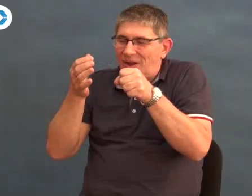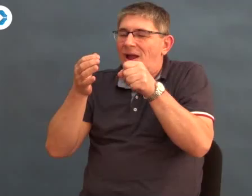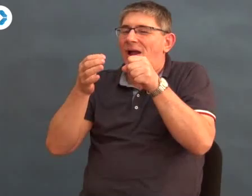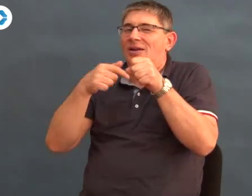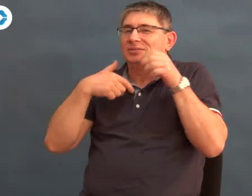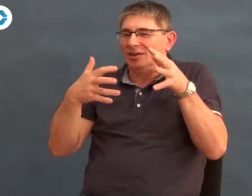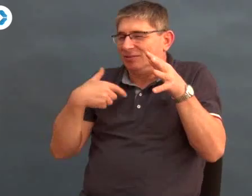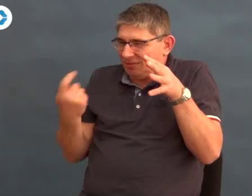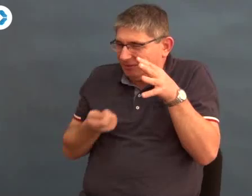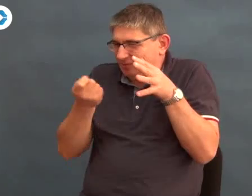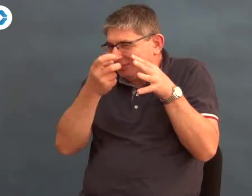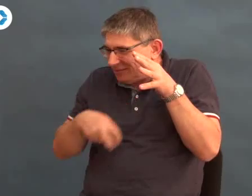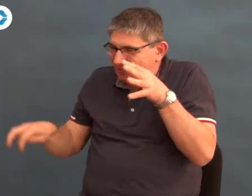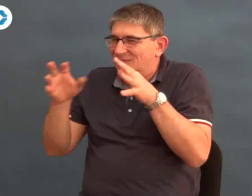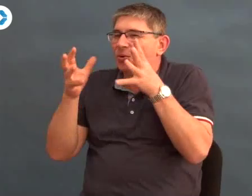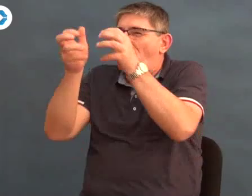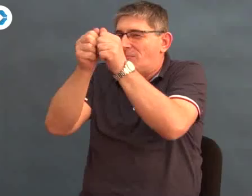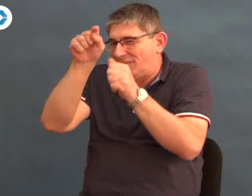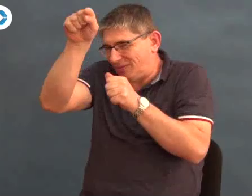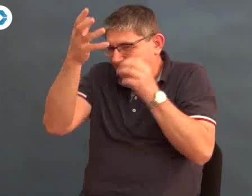Kot chce tam pójść i złapać ptaszka.